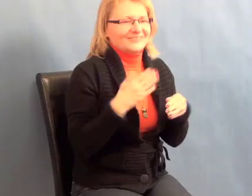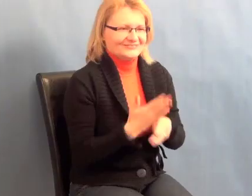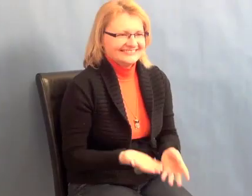Już.